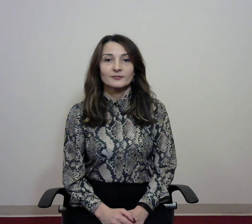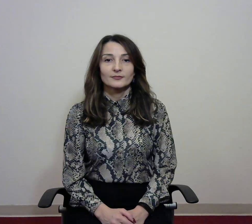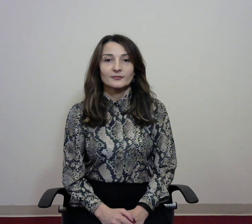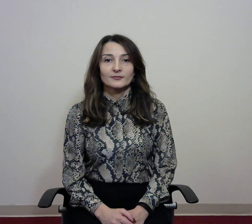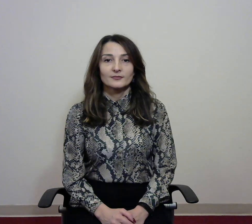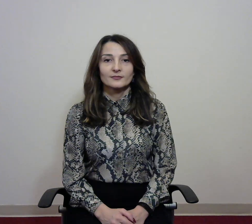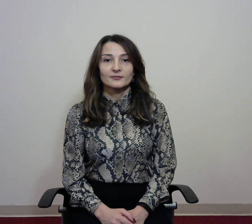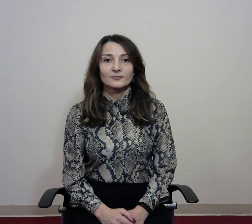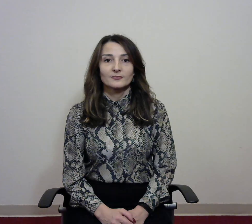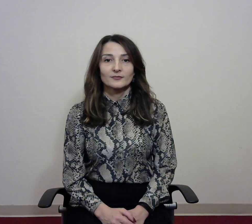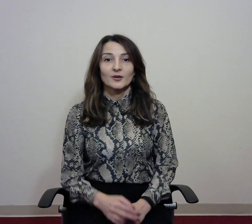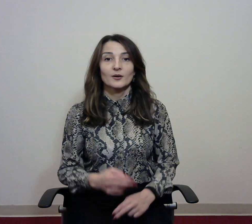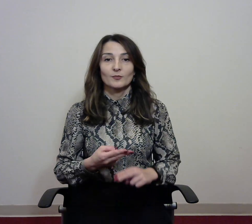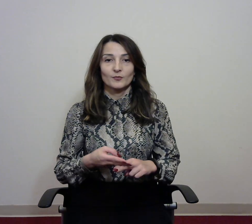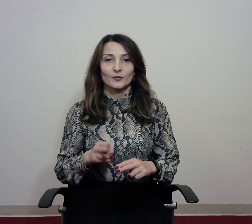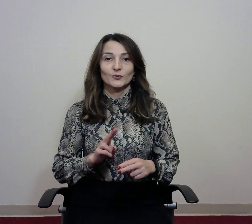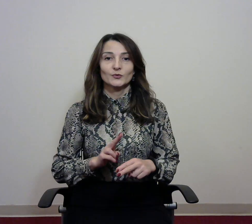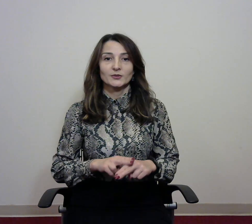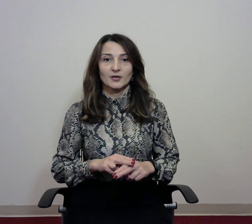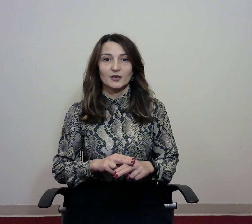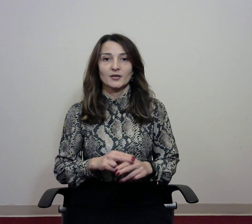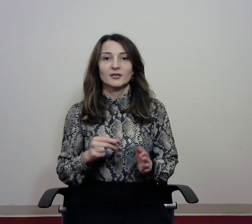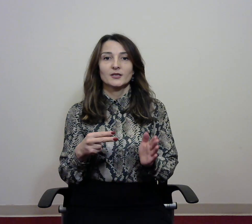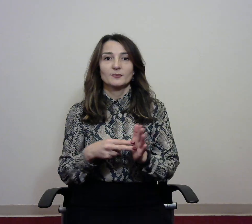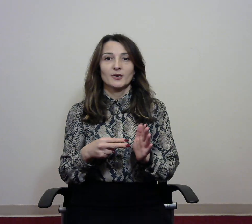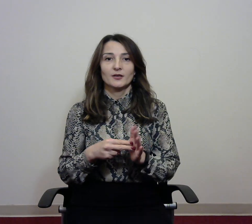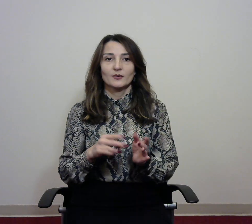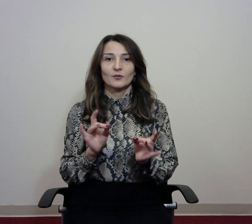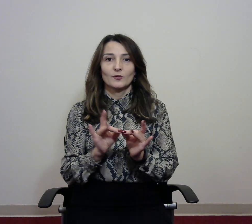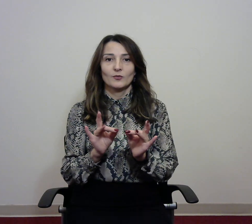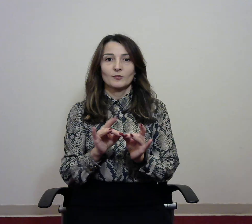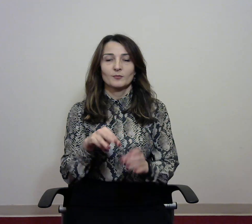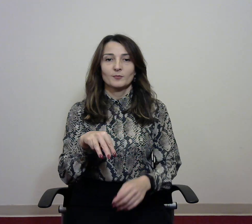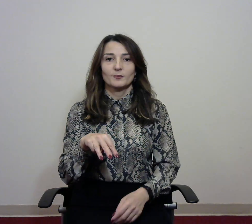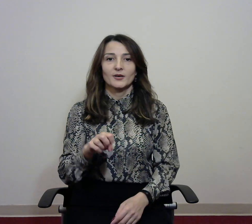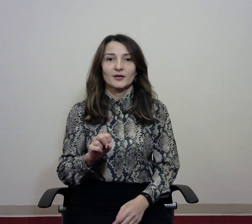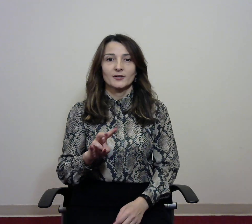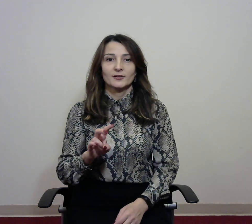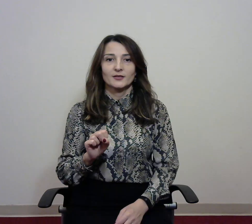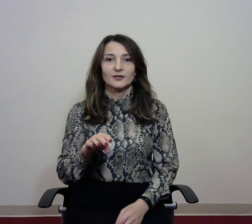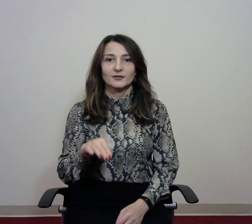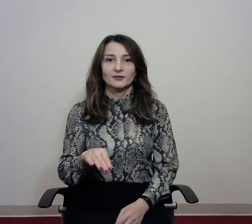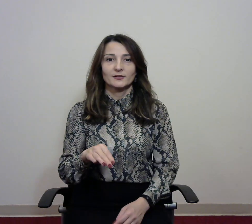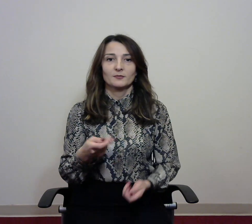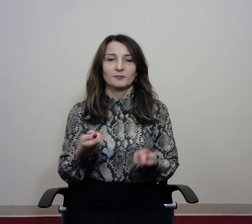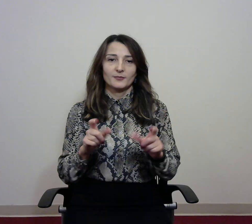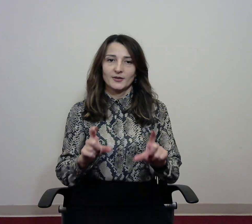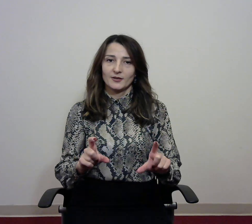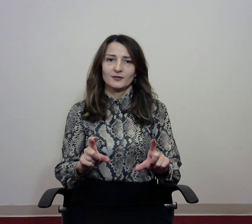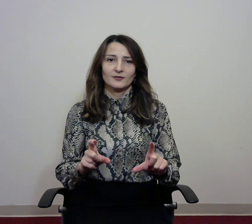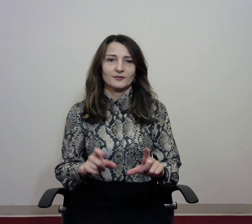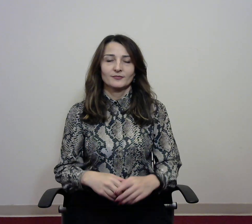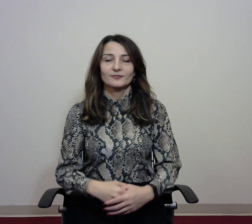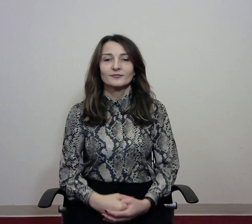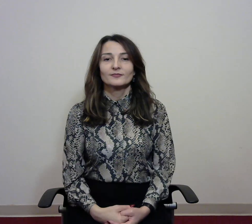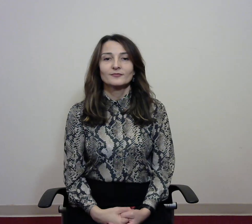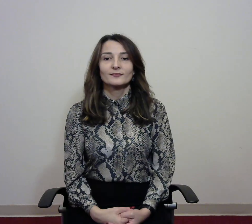Bunun qiyməti 10 manat qalxıb